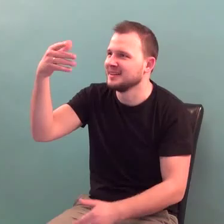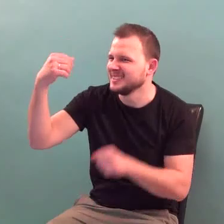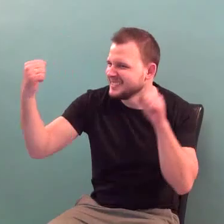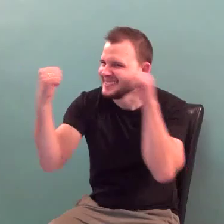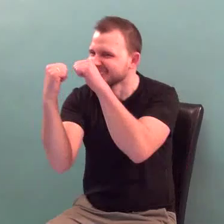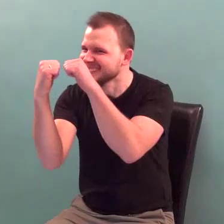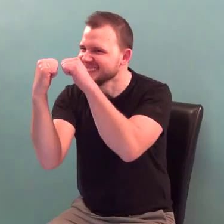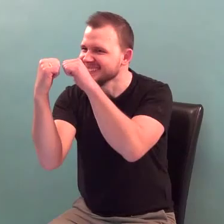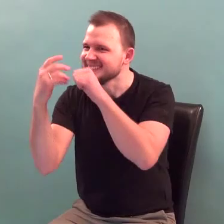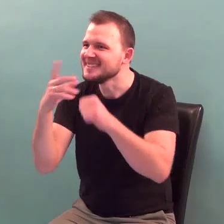Ich pyszczki szybko stykają się przez szybę akwarium.